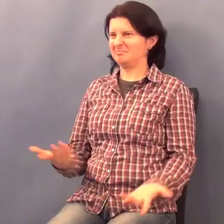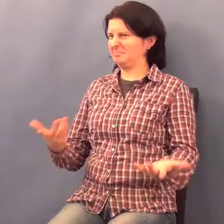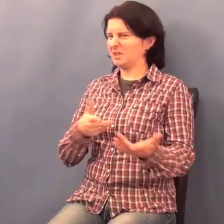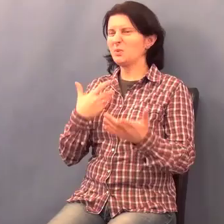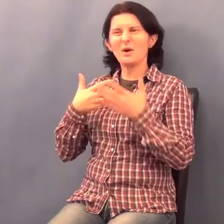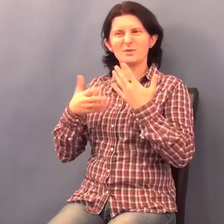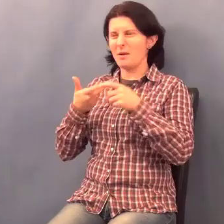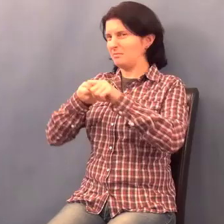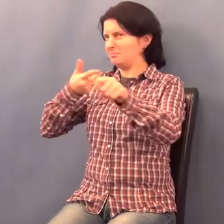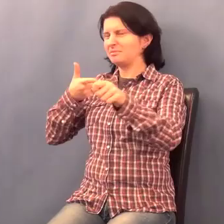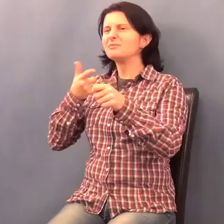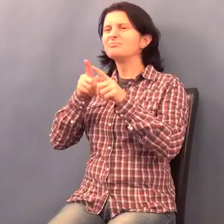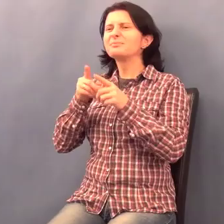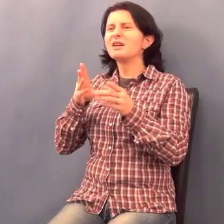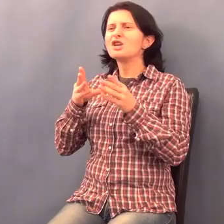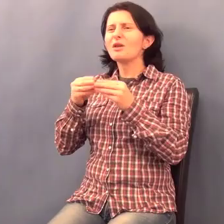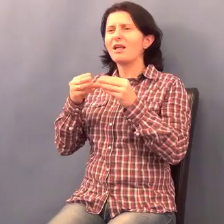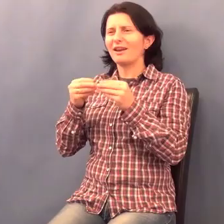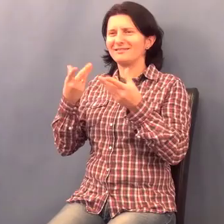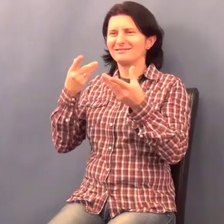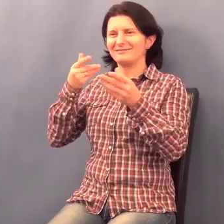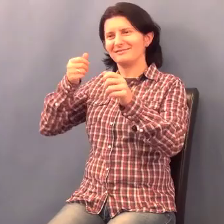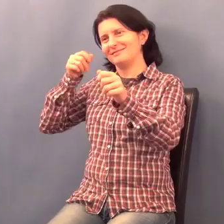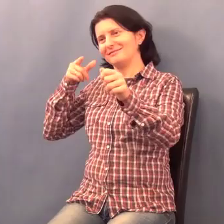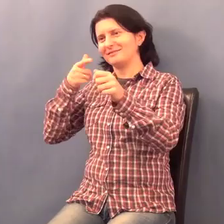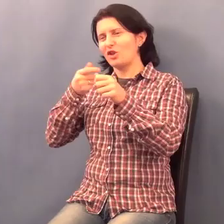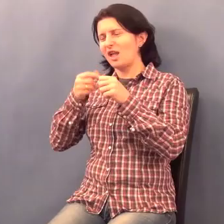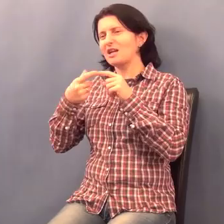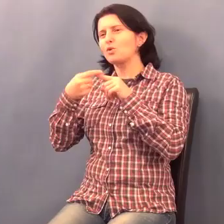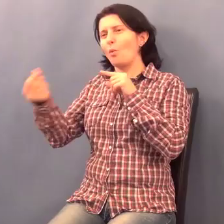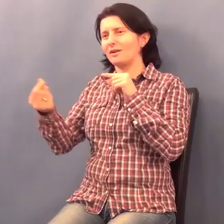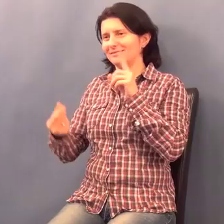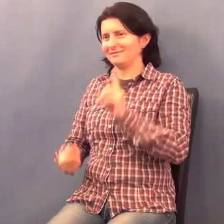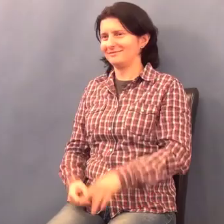To jest słabe do strzelania, bo to przyssawka. To nie jest prawdziwy grot strzały.